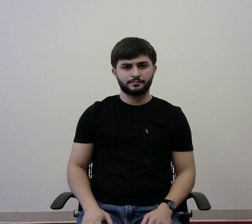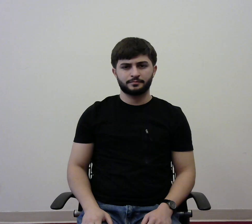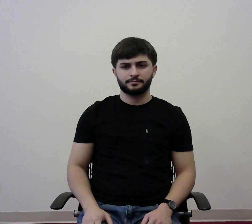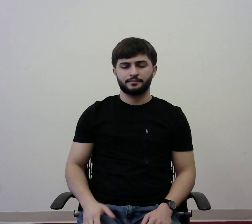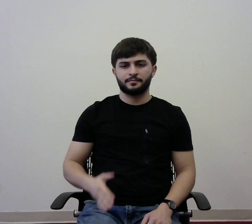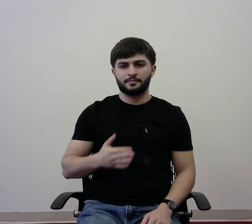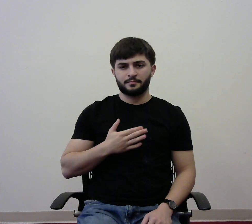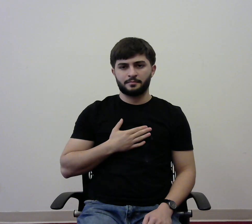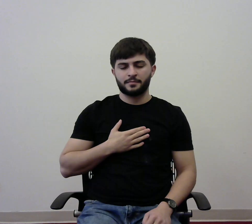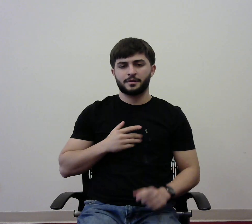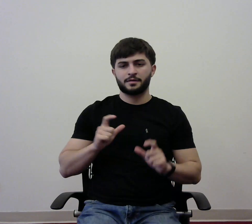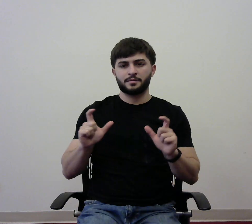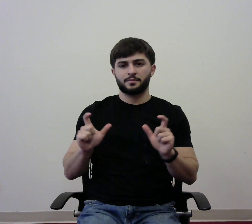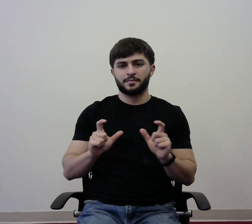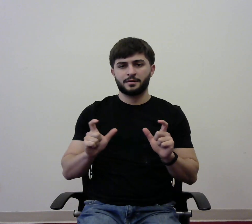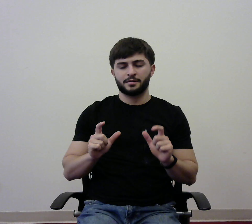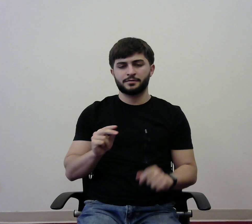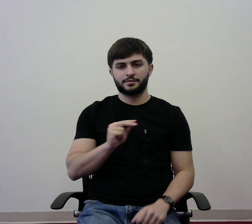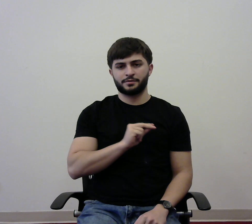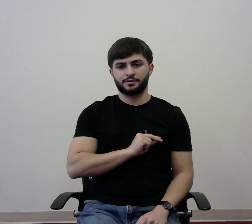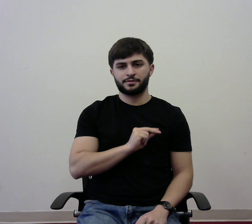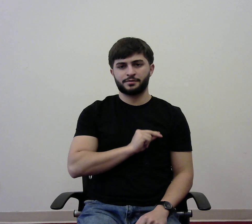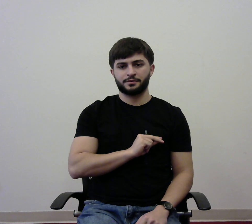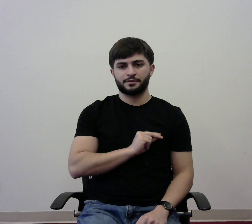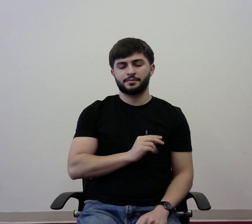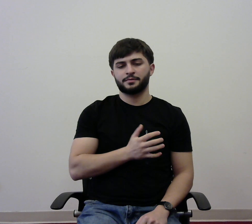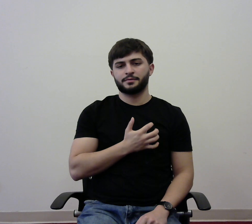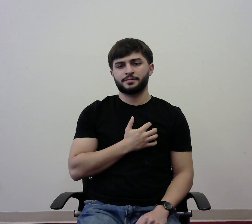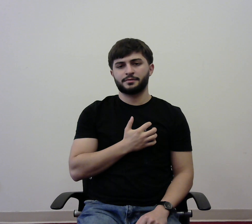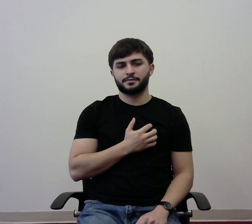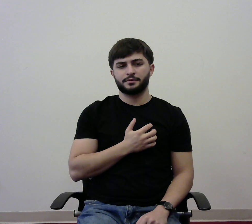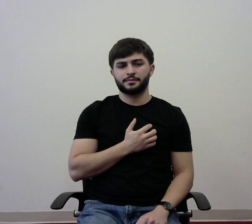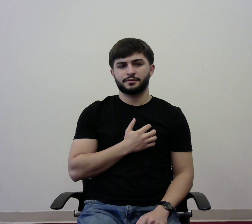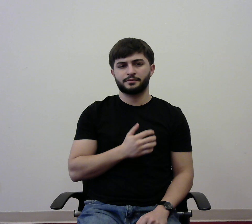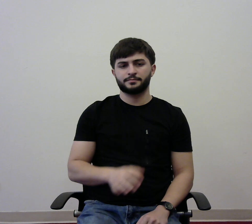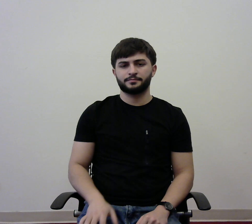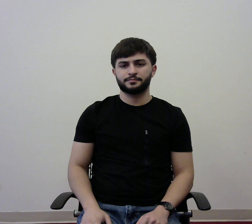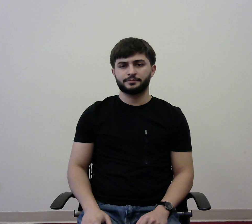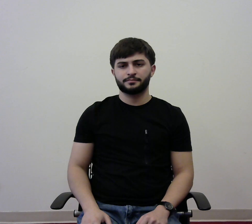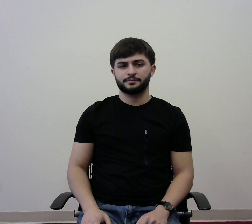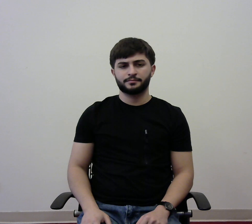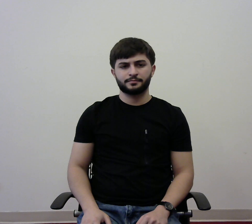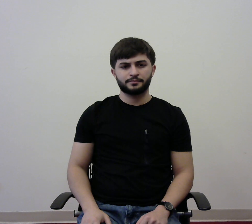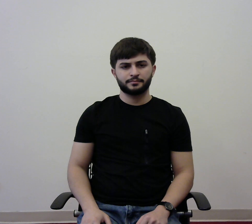Mən marketdə işləmək istəyirəm